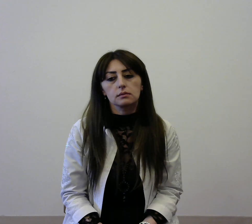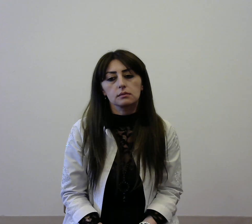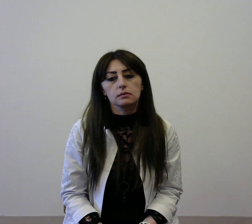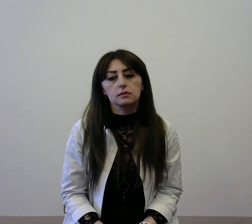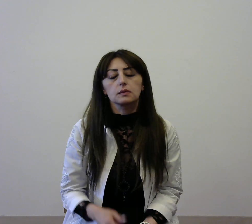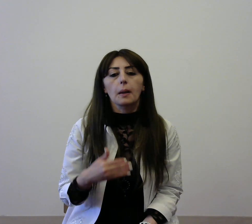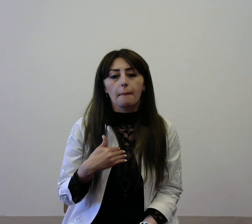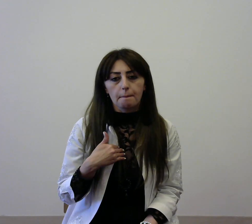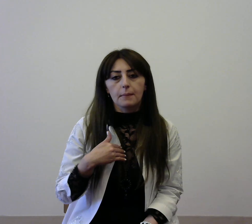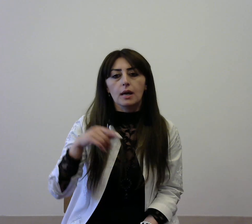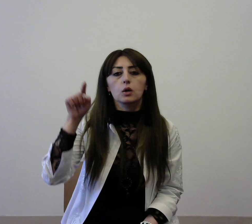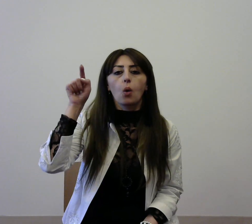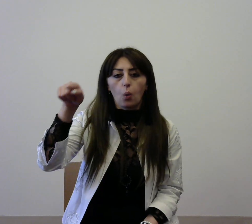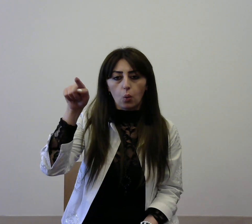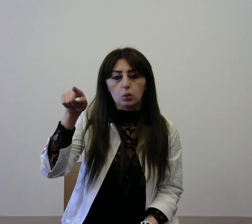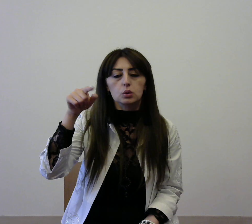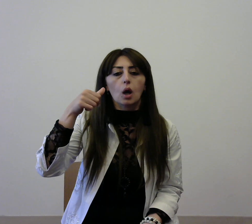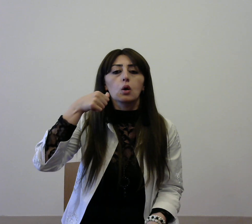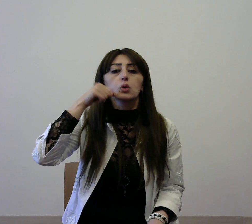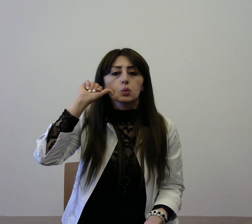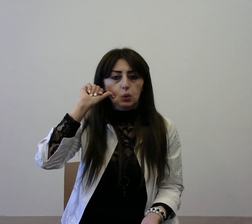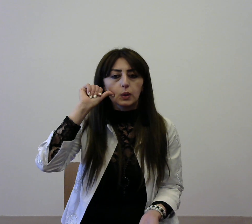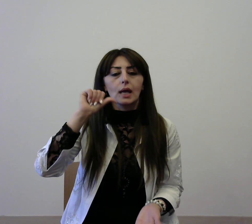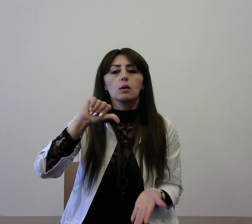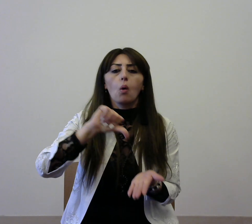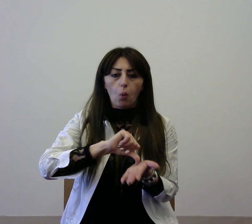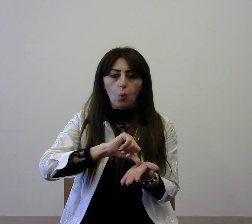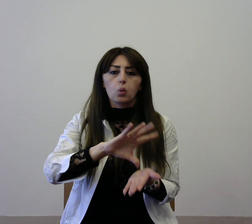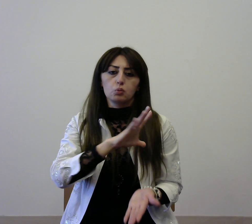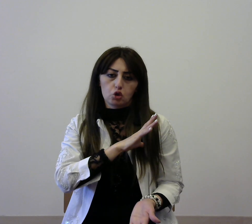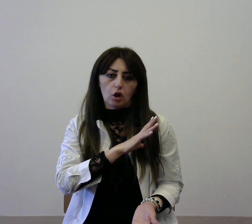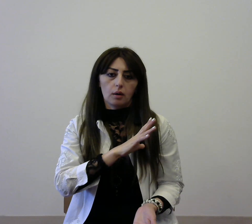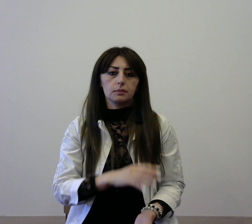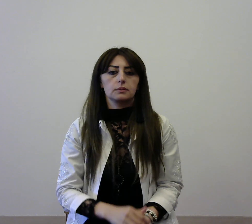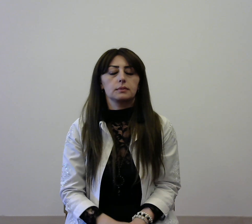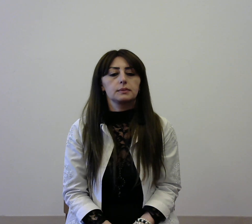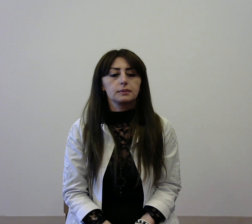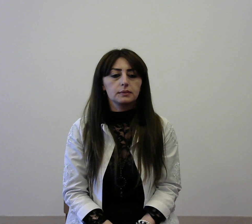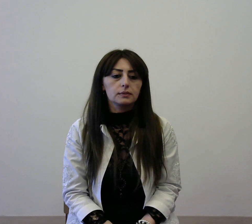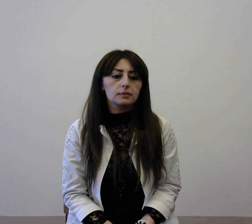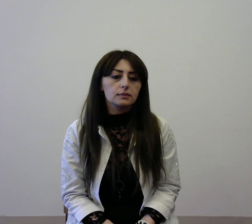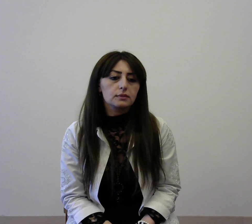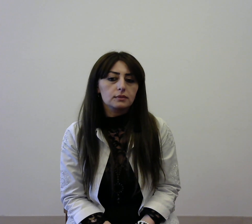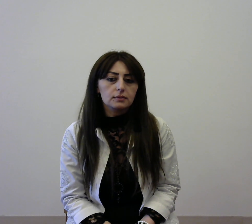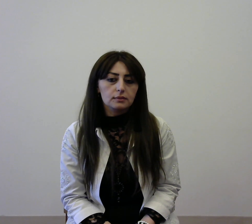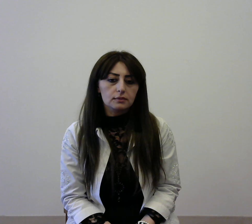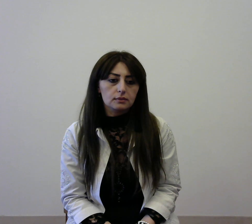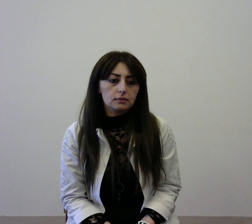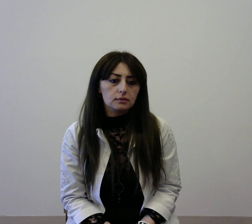Mən orda dünən olmuşam